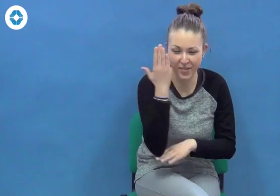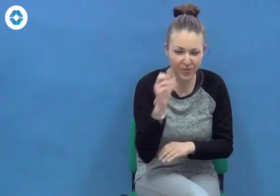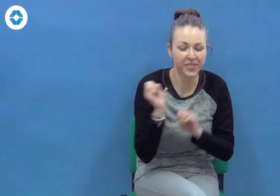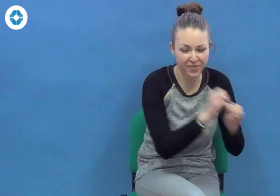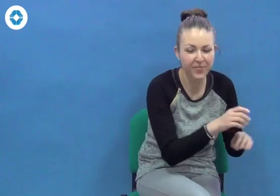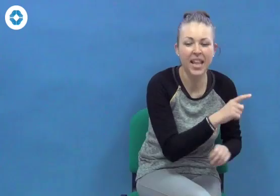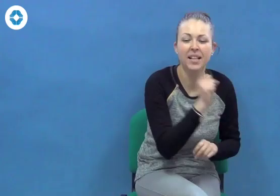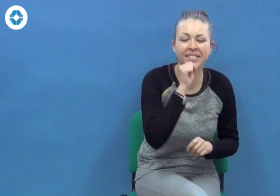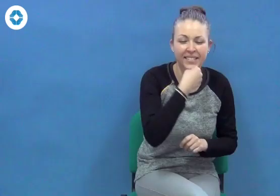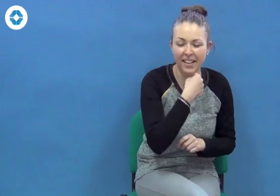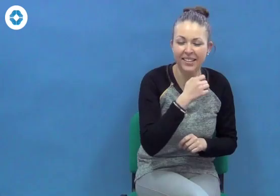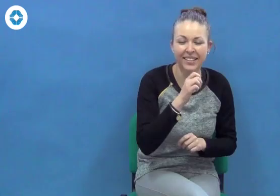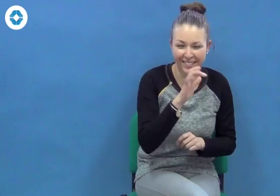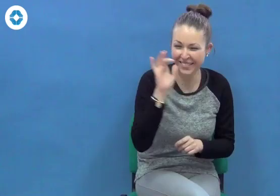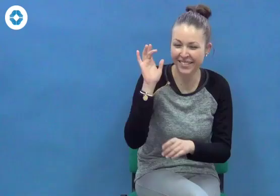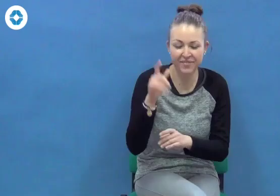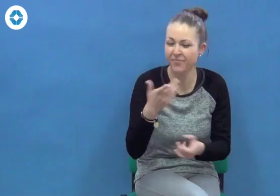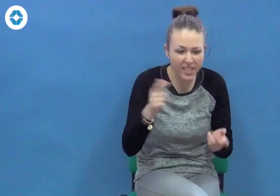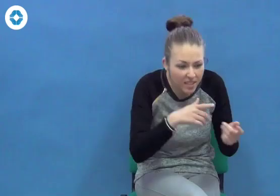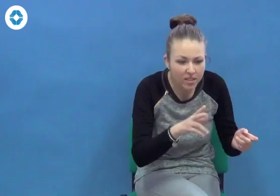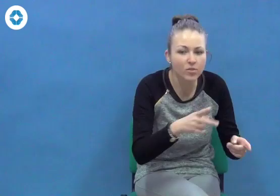Stara kobieta krzyczy na młodego.